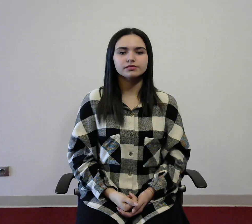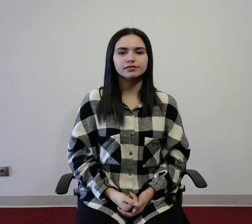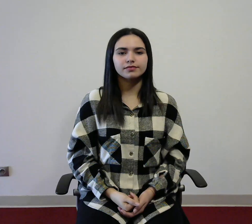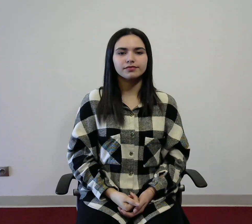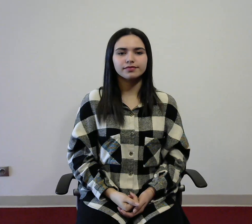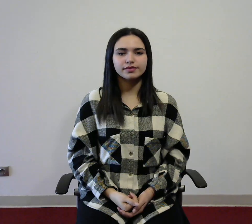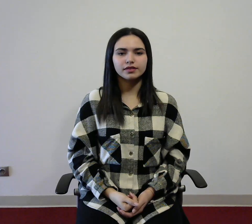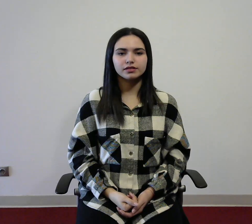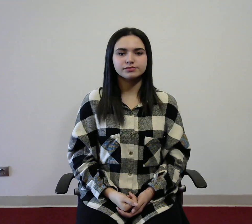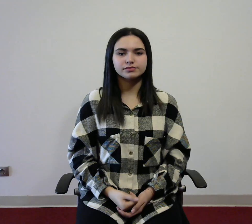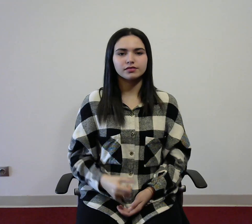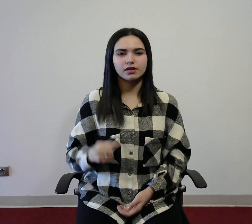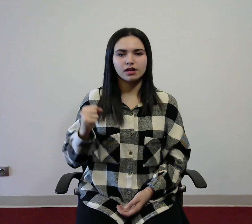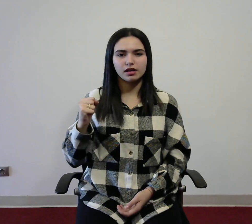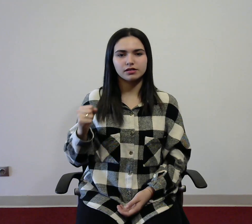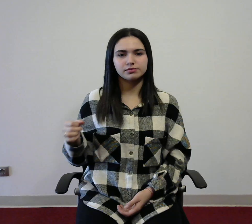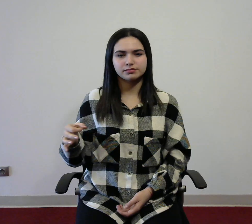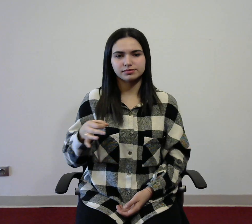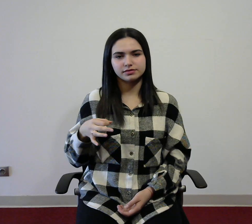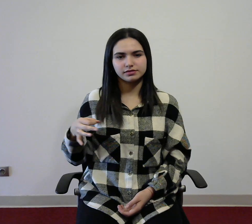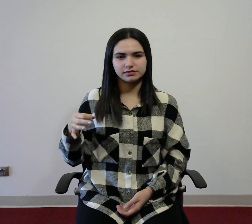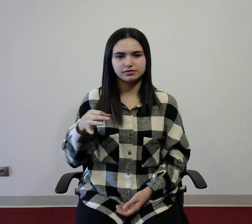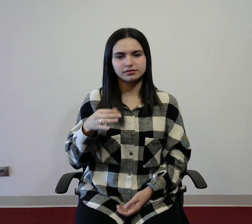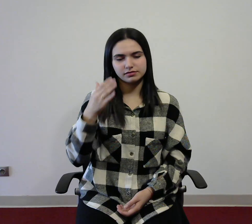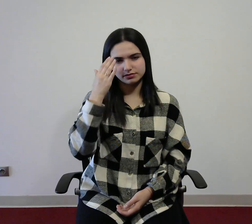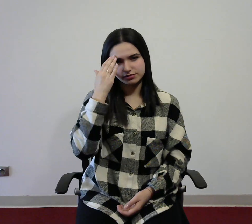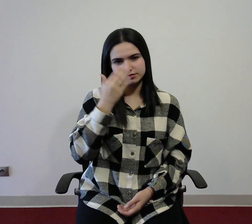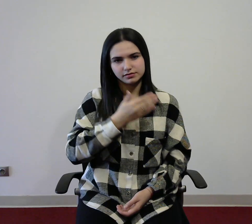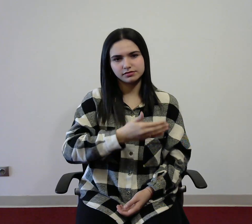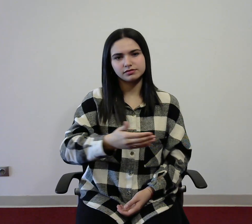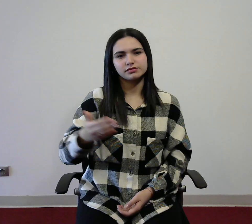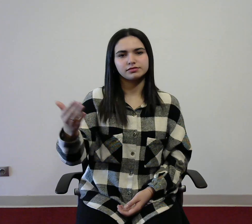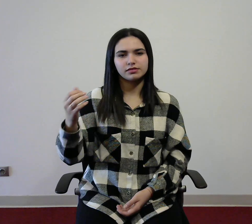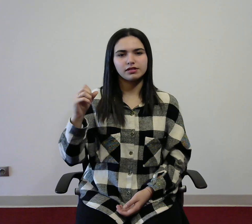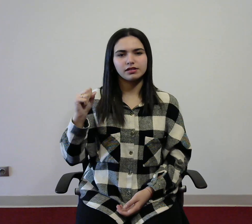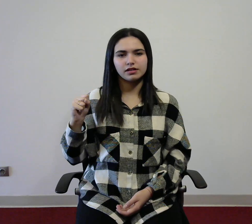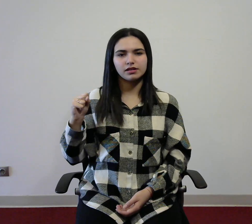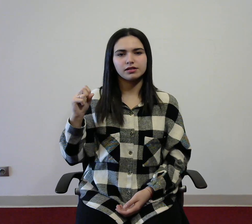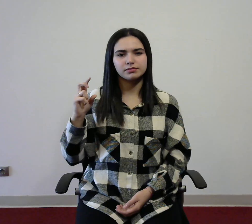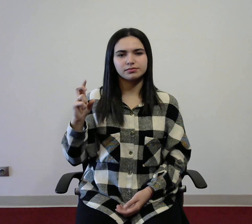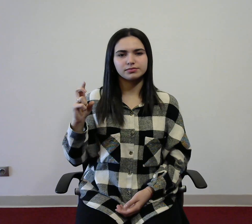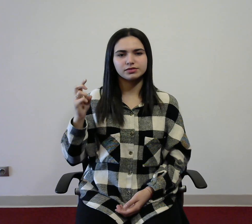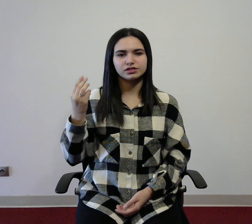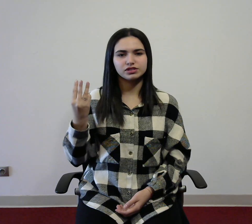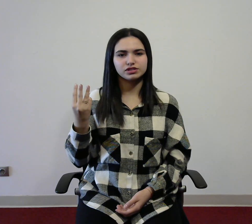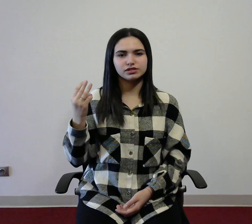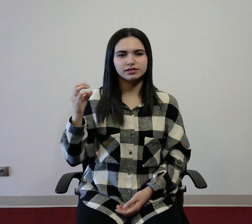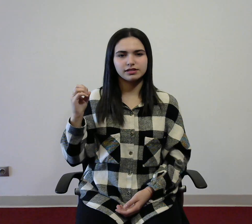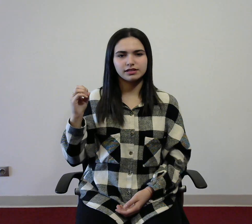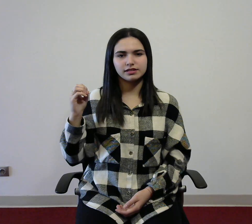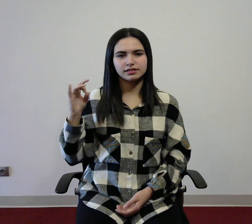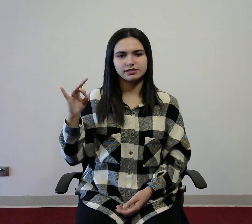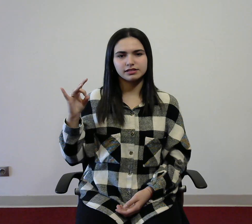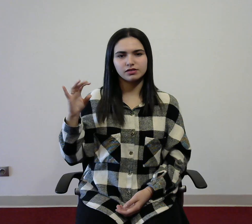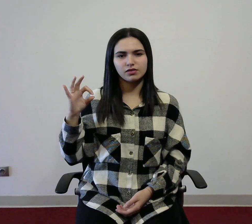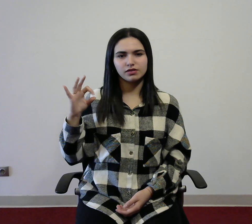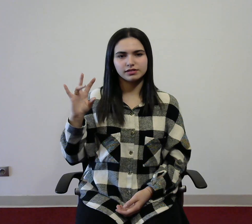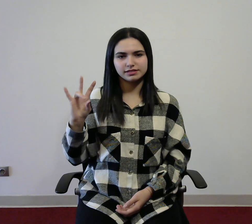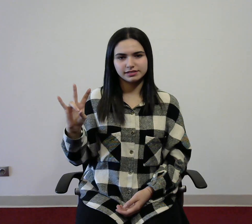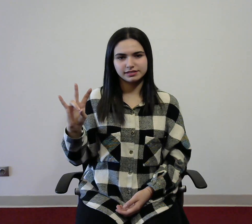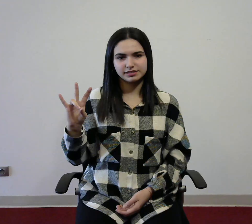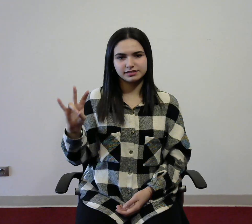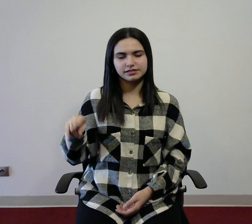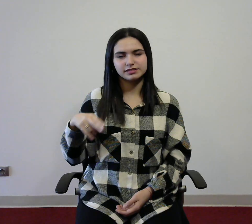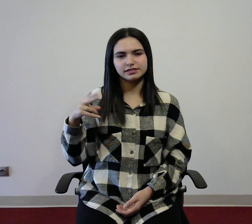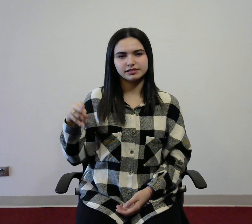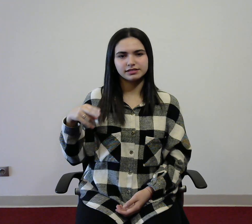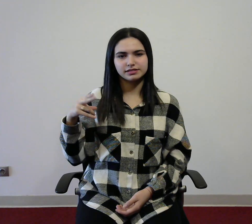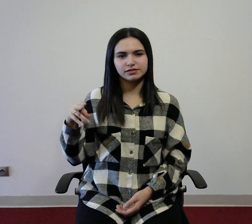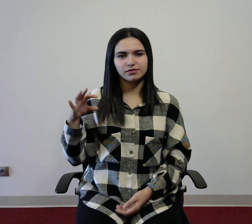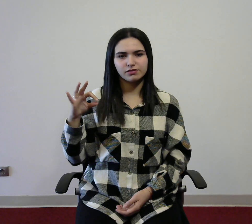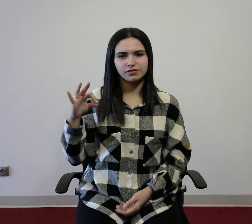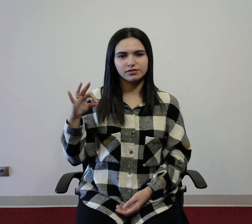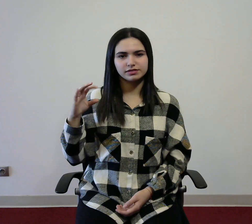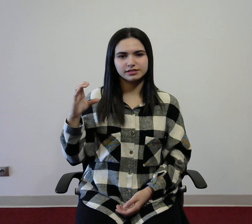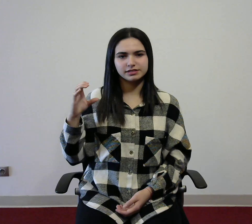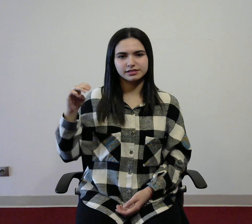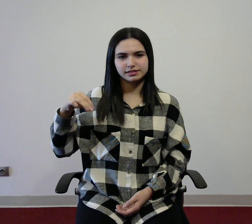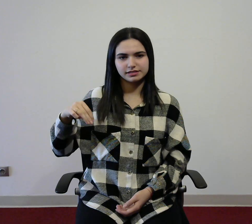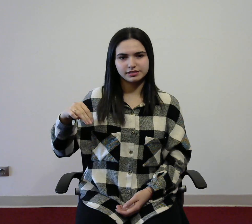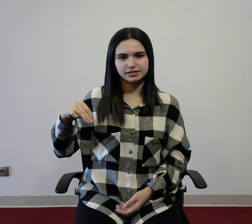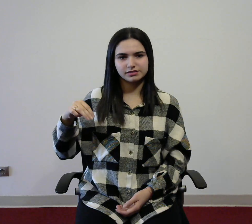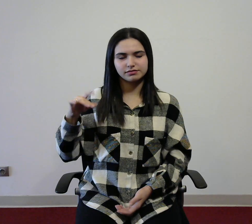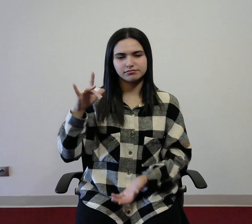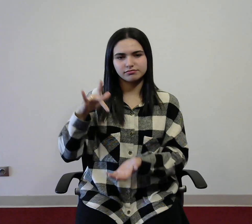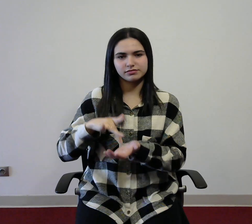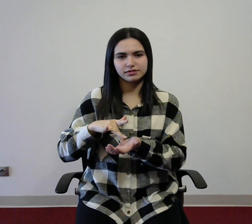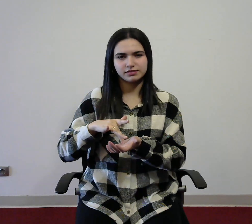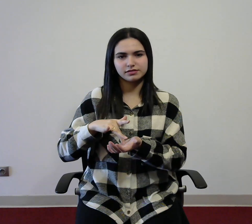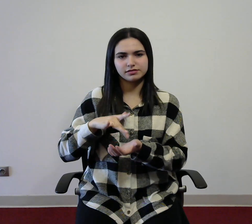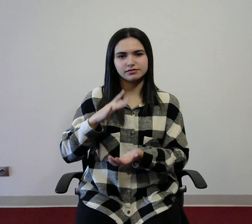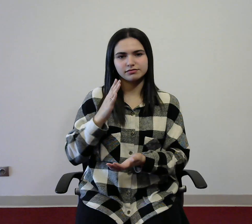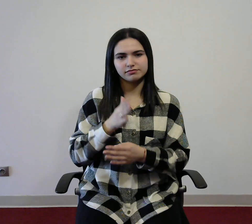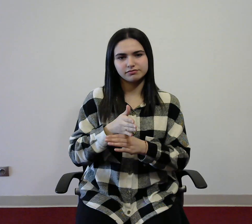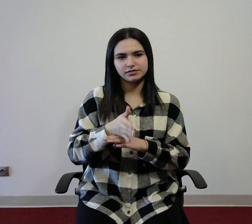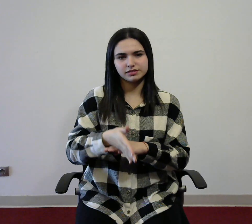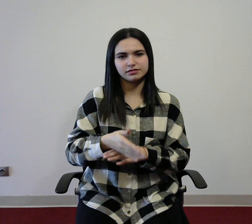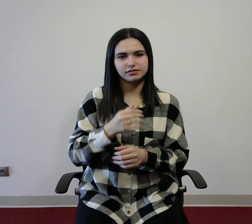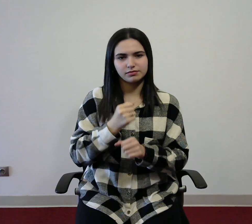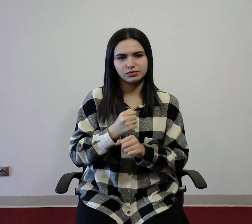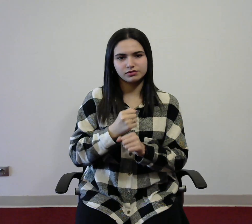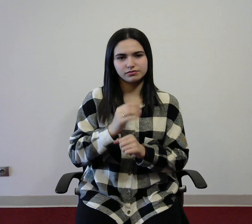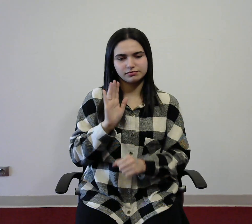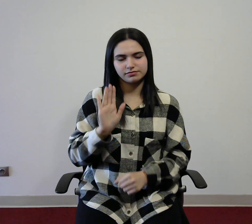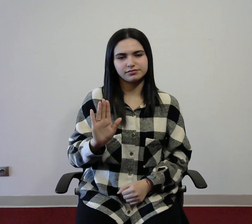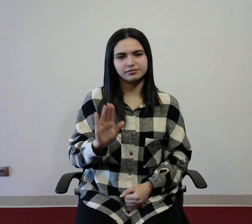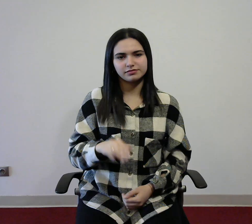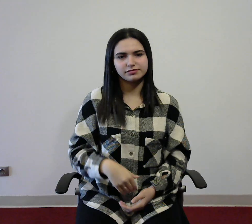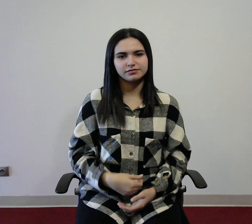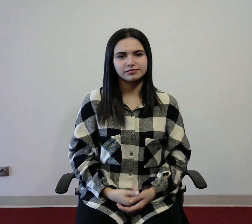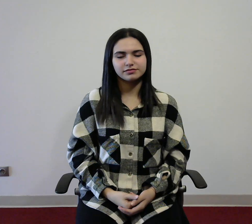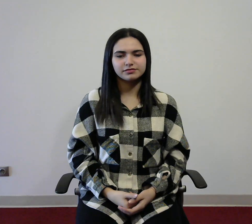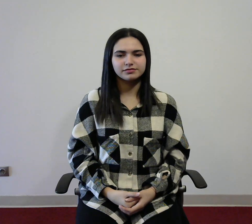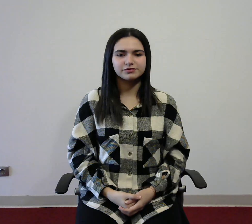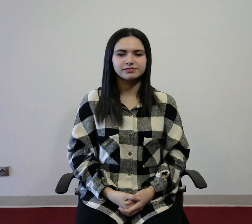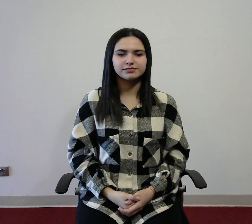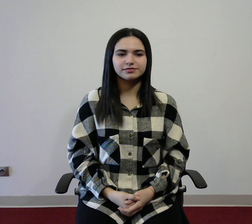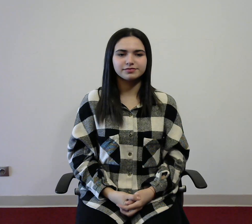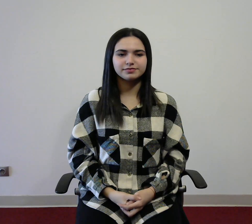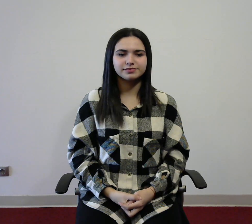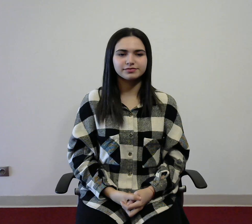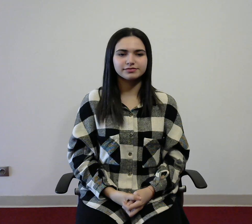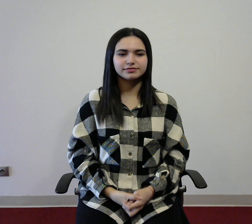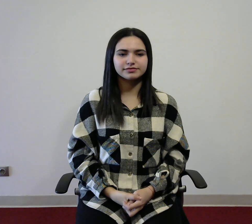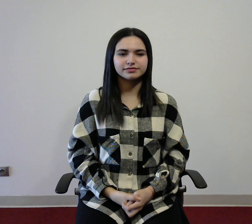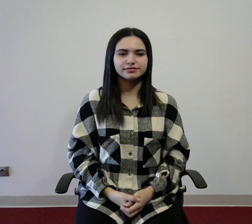Abşeron rayon sakinləri isə Abşeron DOST Mərkəzinə müraciət etməlidir